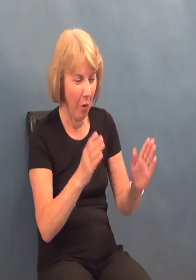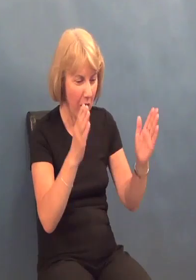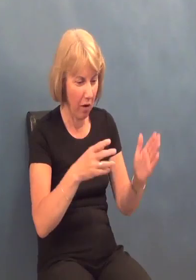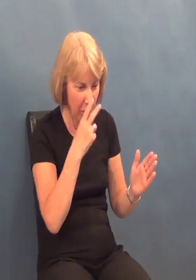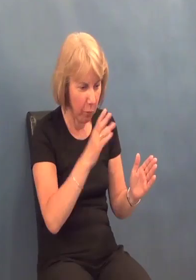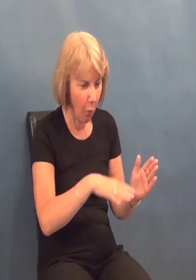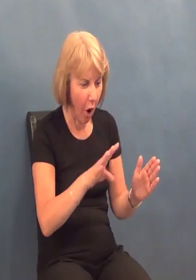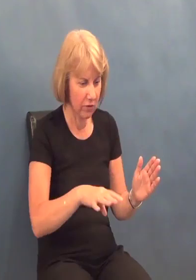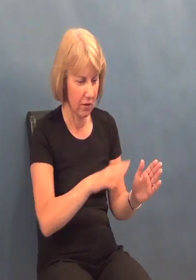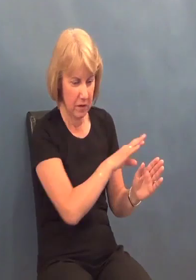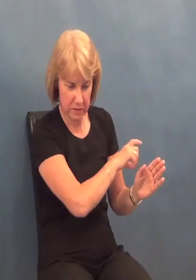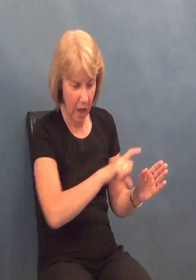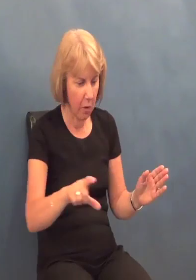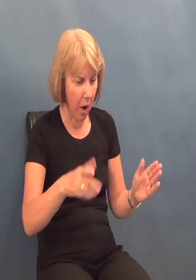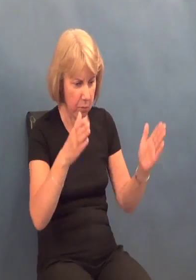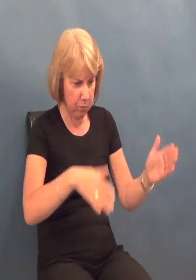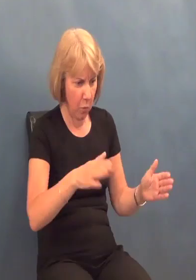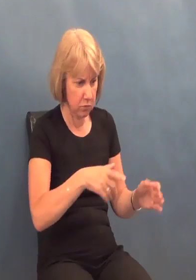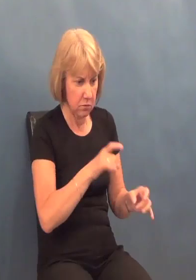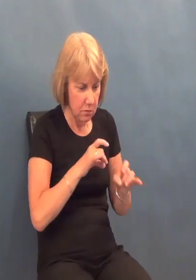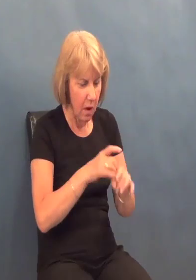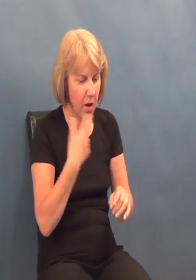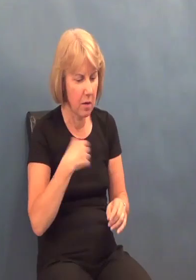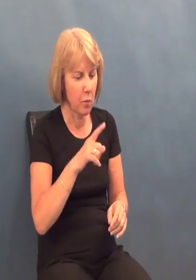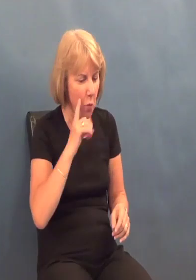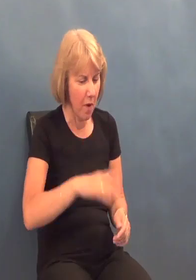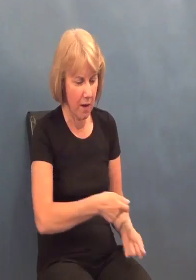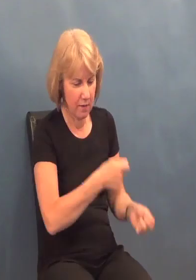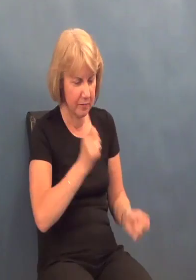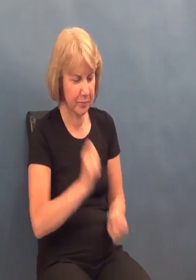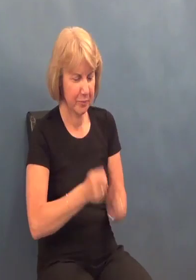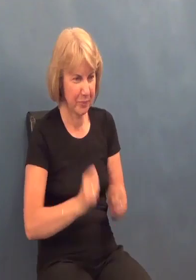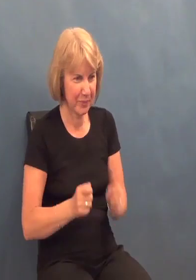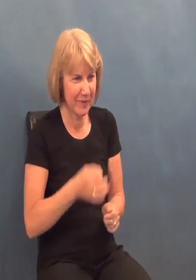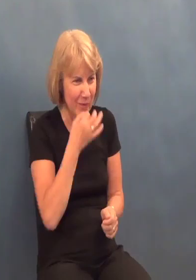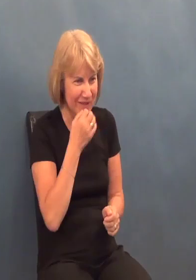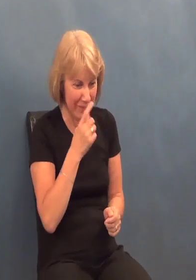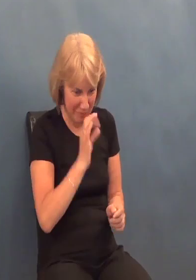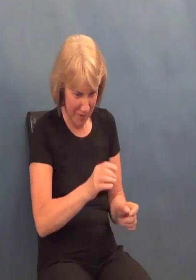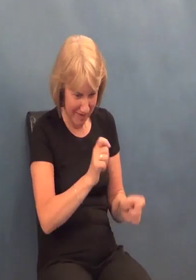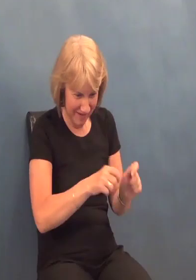Widać brakujący kawałek płotu, więc duża myszka biegnie, a tu proszę, mała myszka wzięła ten kawałek płotu i gra na nim jak na cymbałkach.